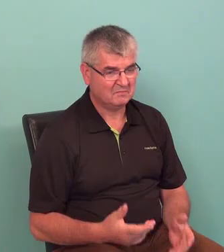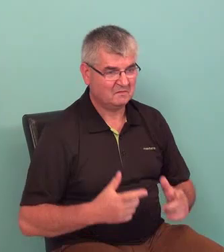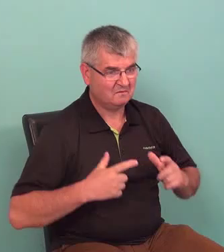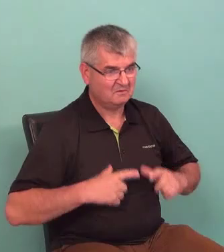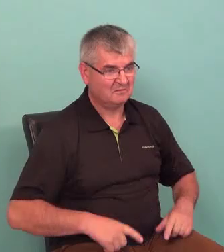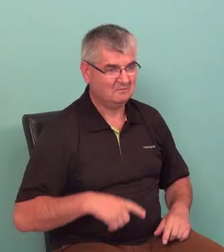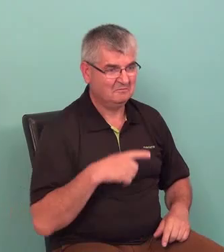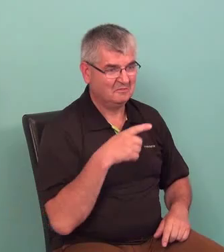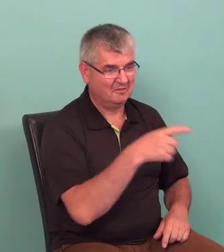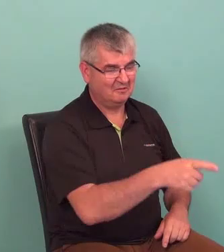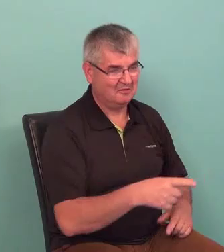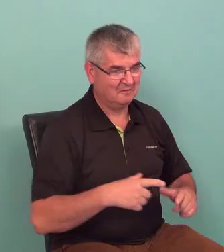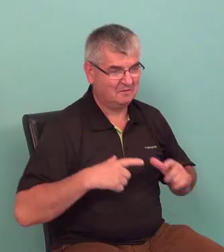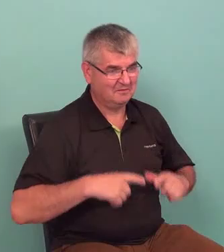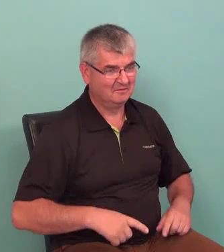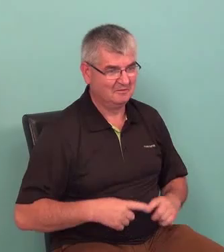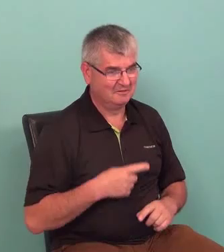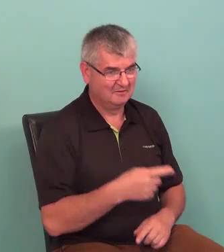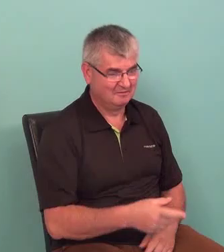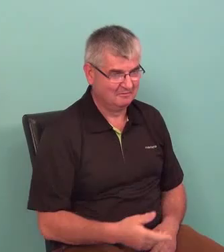Wieś jest daleko.